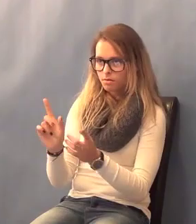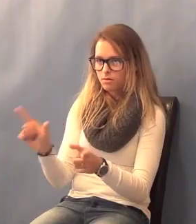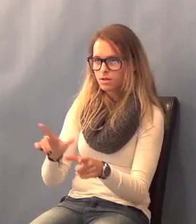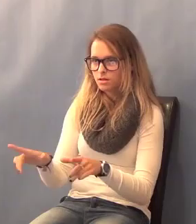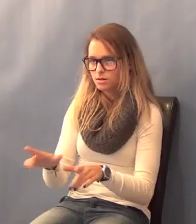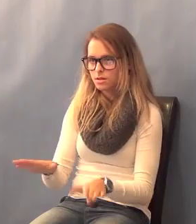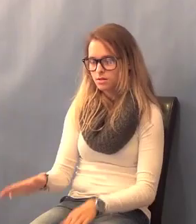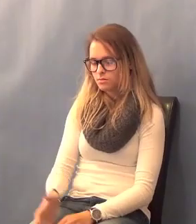To znaczy, że jest ślisko.